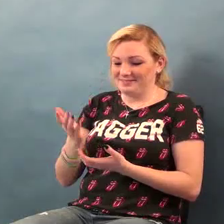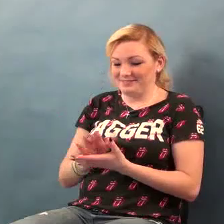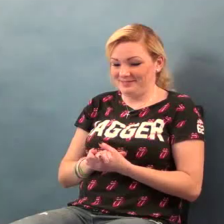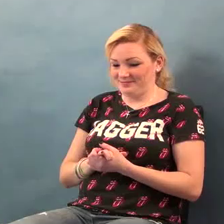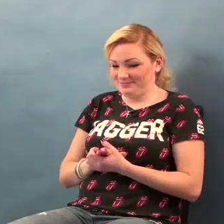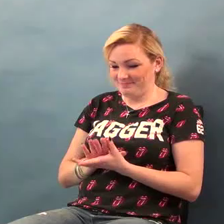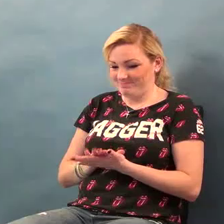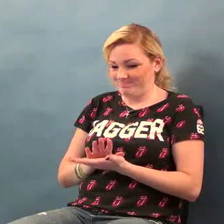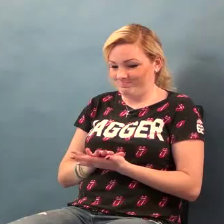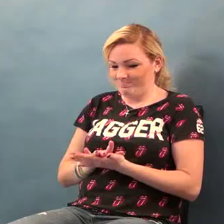Nie pasuje mi.